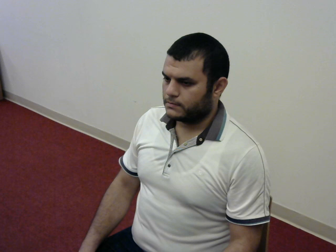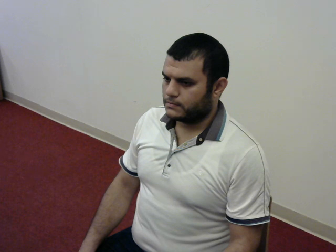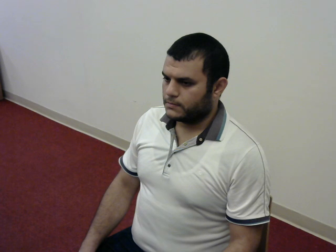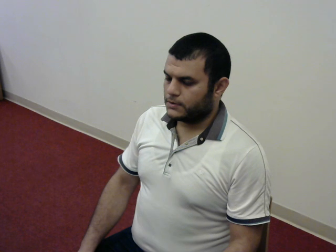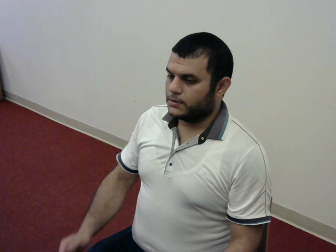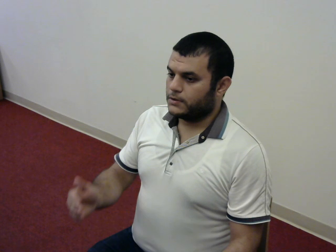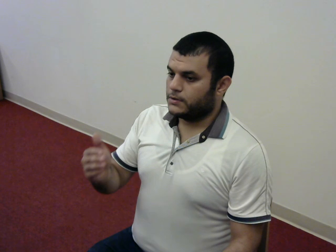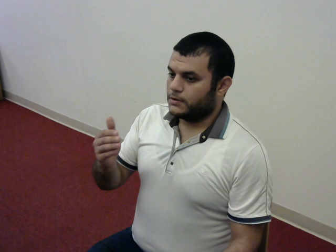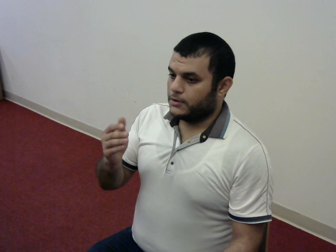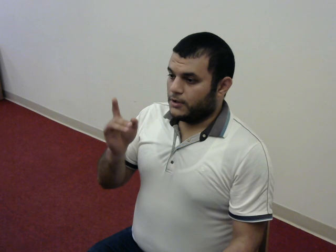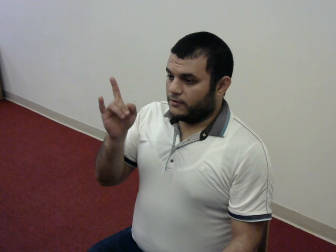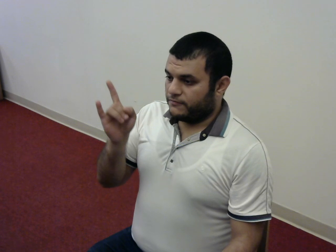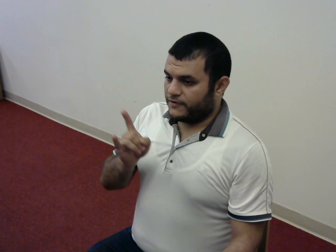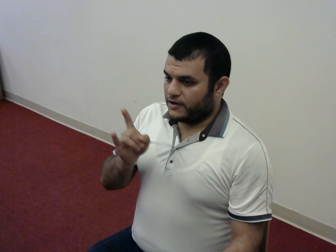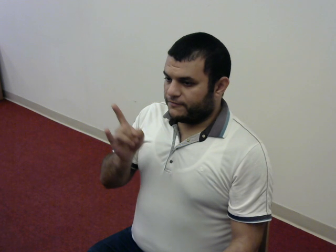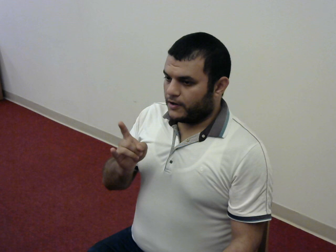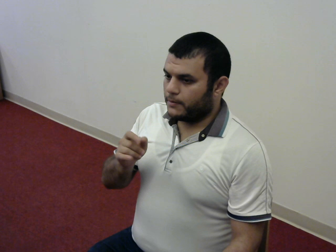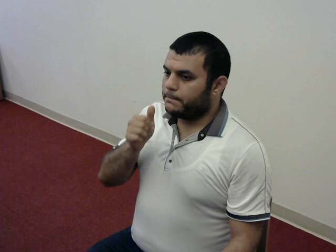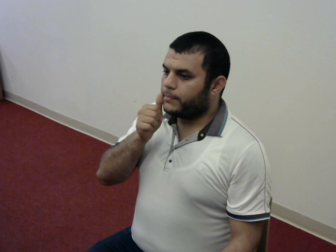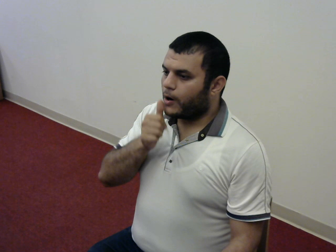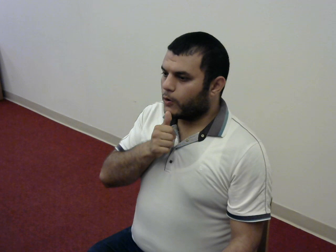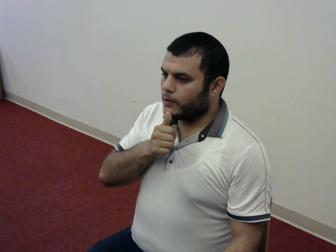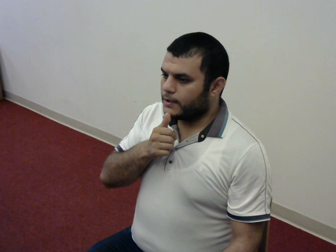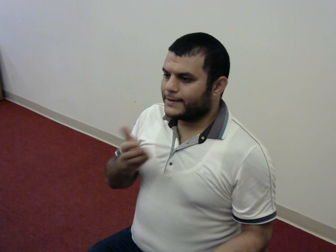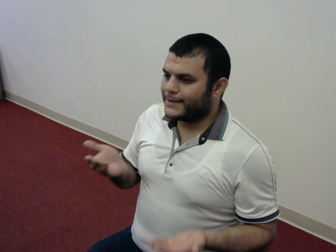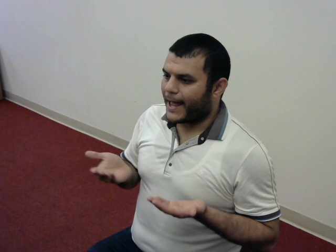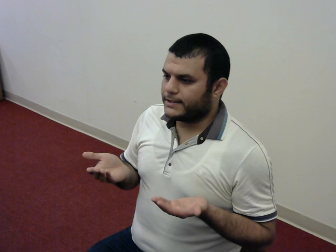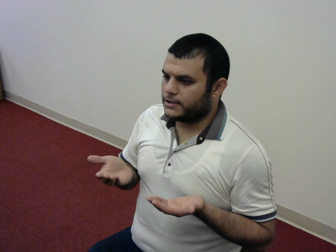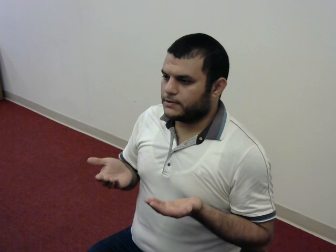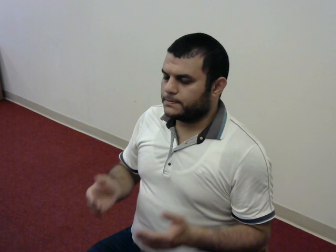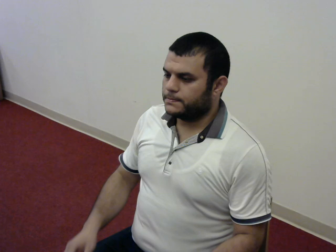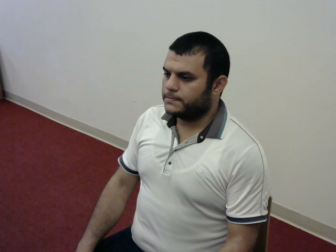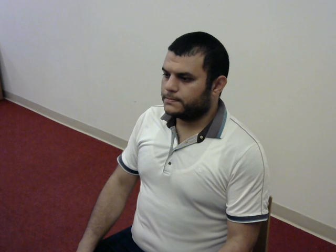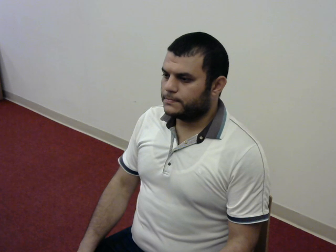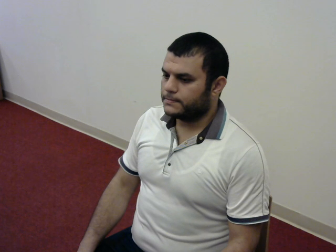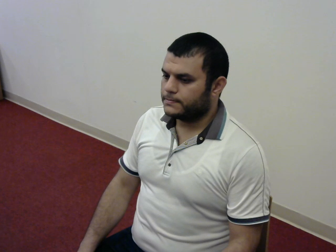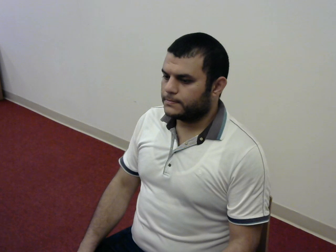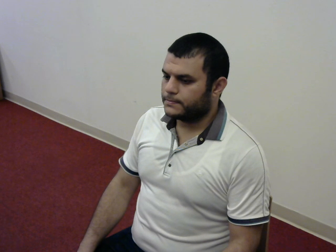WiFi-ın parolu nədir?